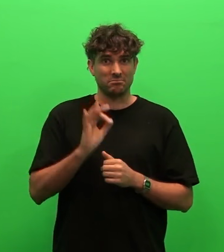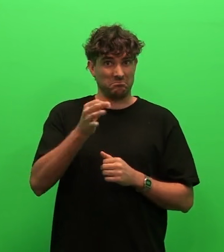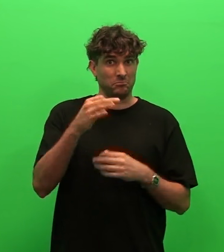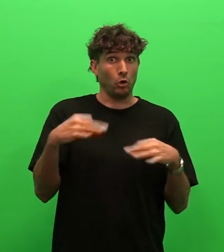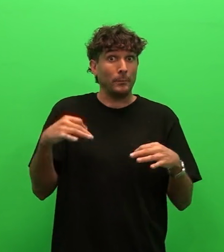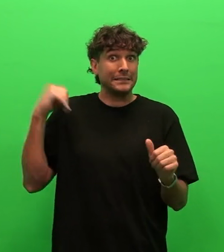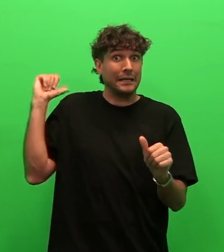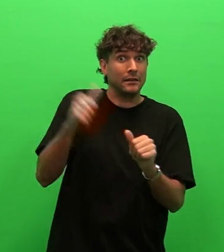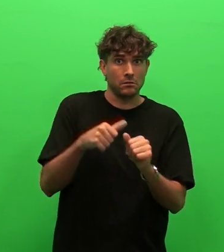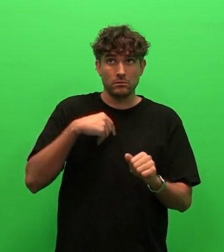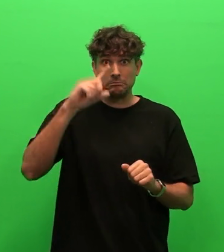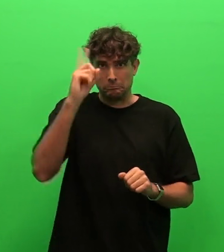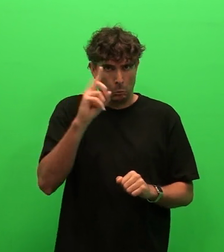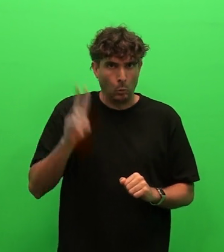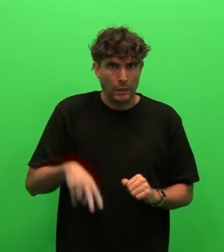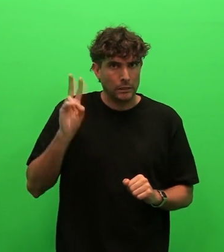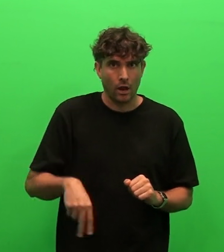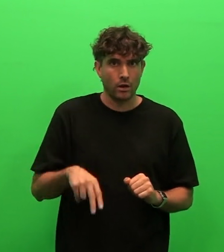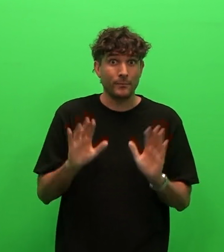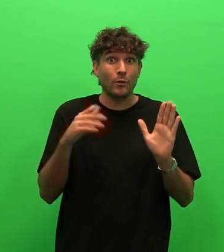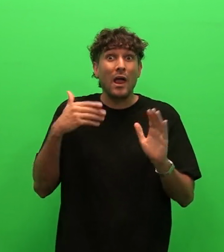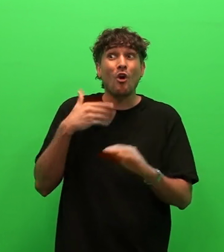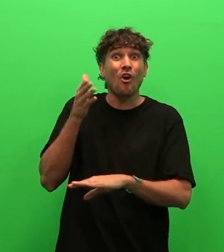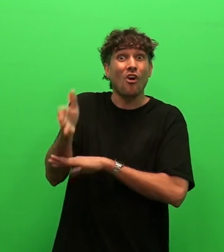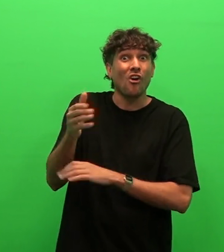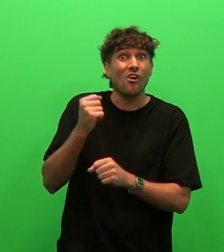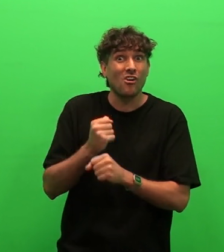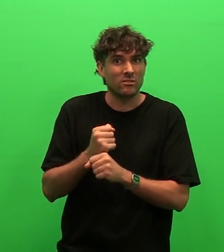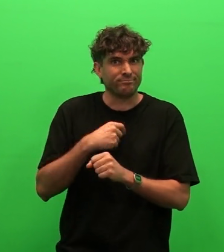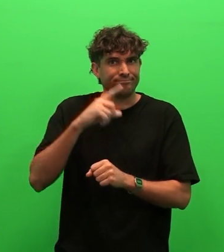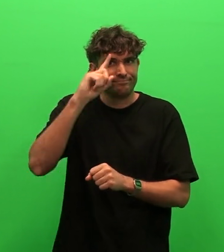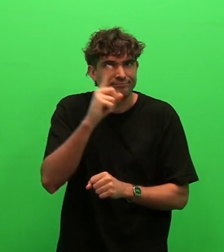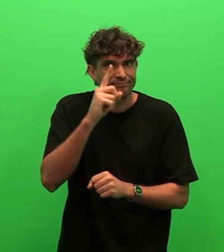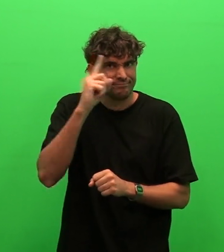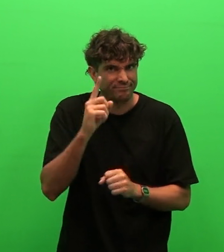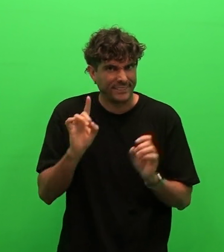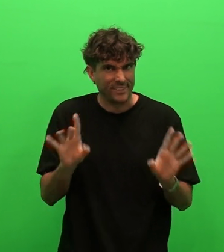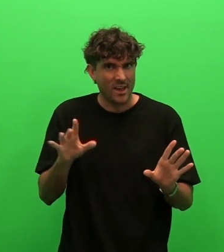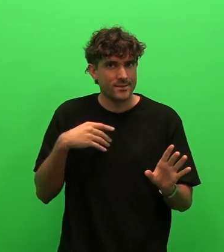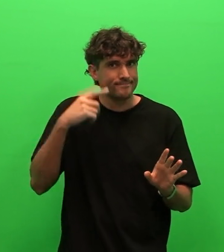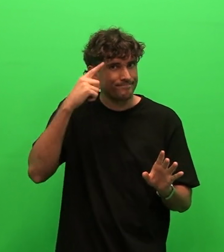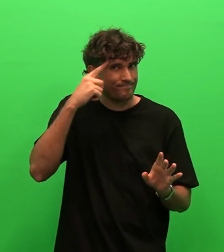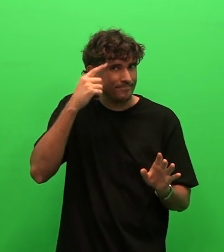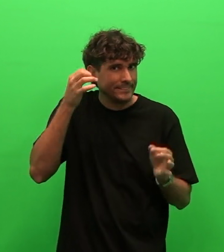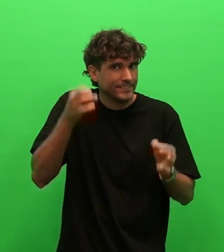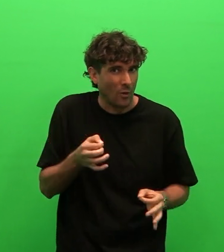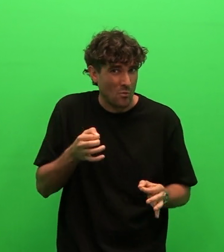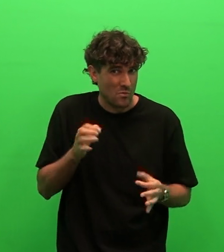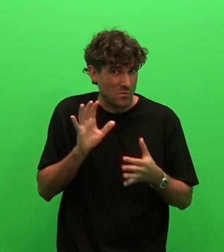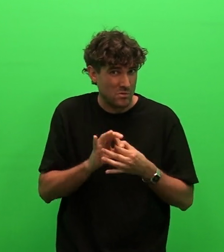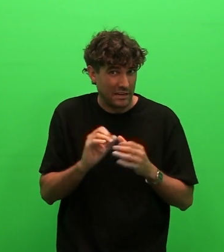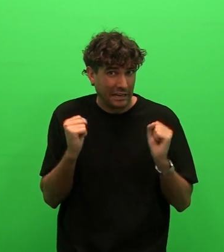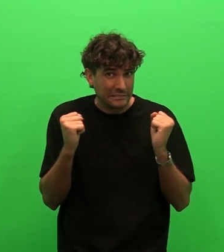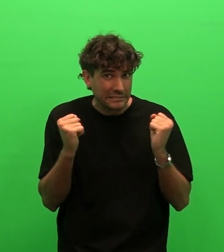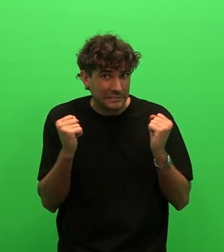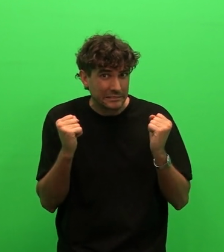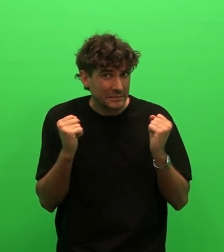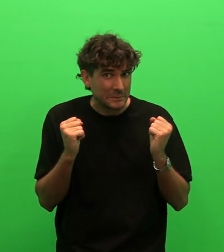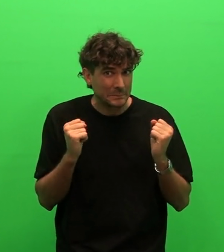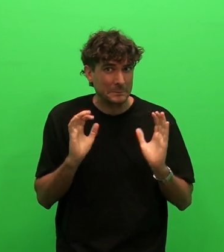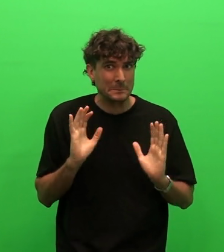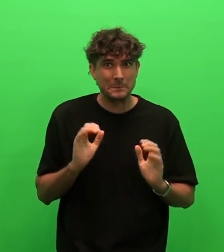Sí, normalment no em marejo mai, però quan vaig a treballar soc molt propens a marejar-me, crec que deu ser per l'estrès, oi?